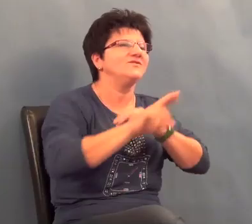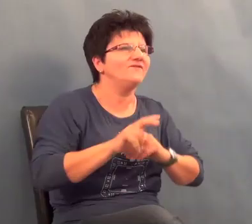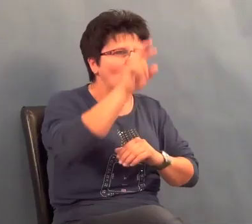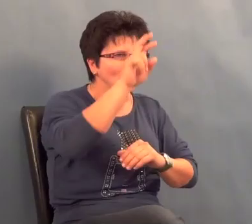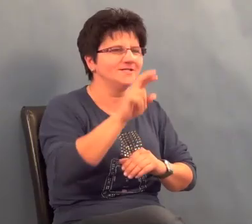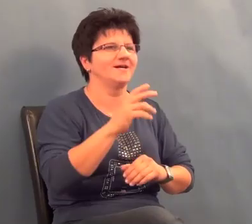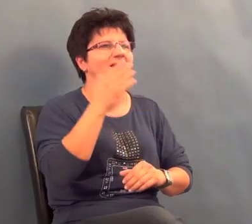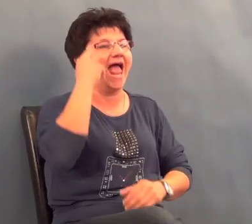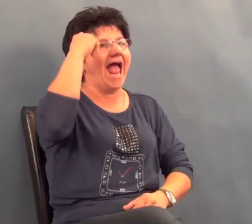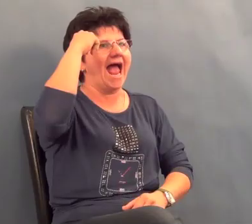I kot wpada na pomysł.